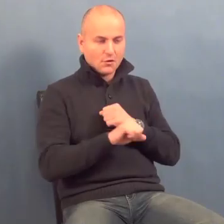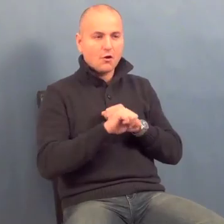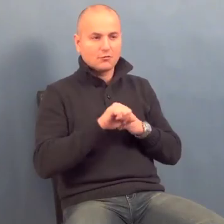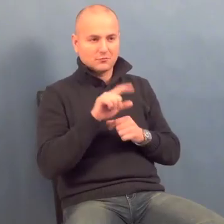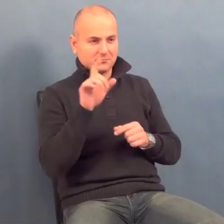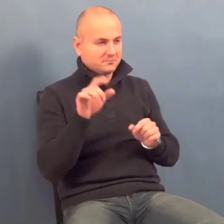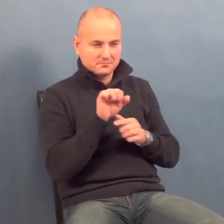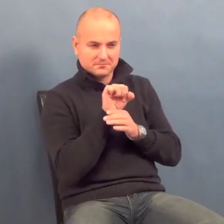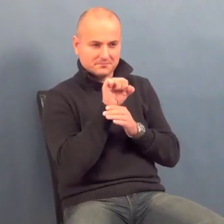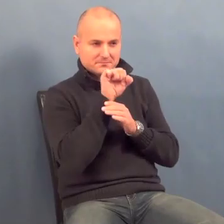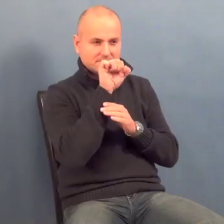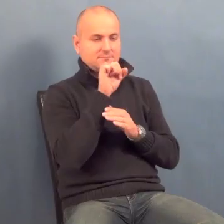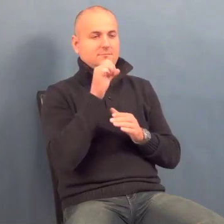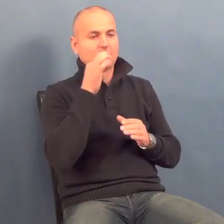Kot wystawia głowę nad parapet i rozgląda się.